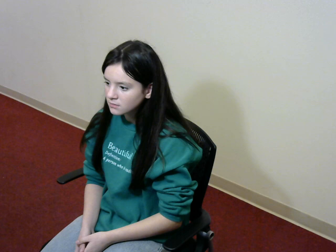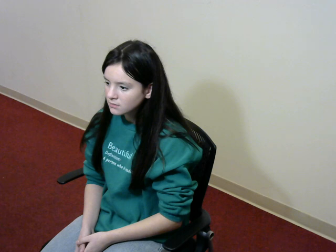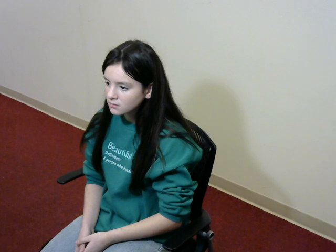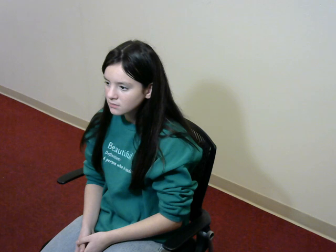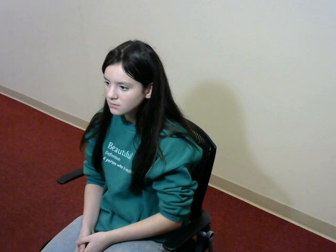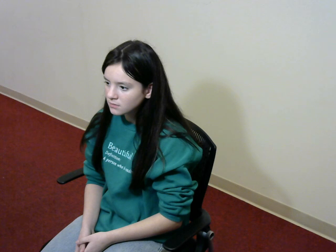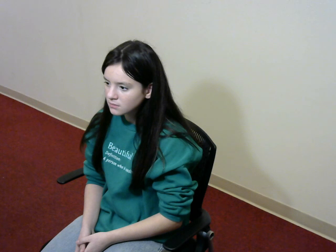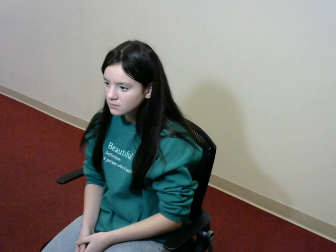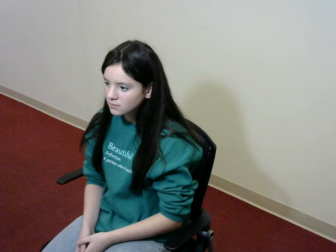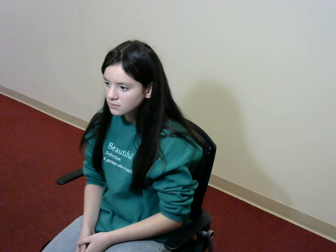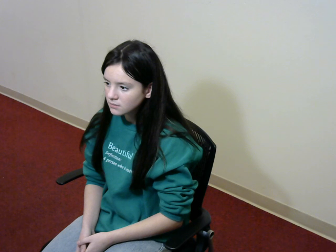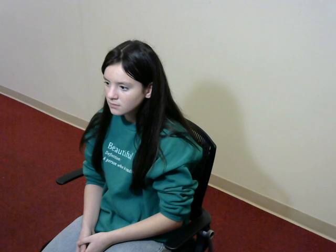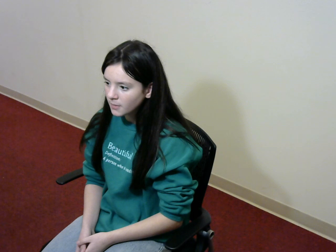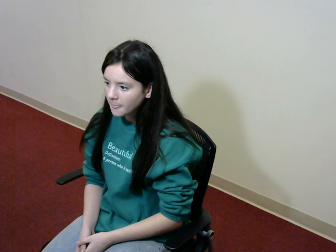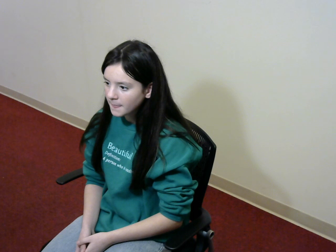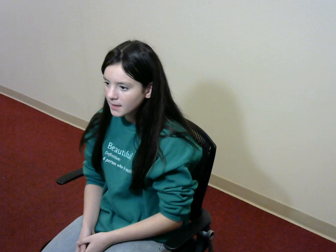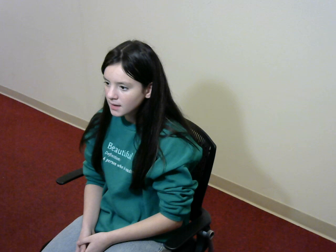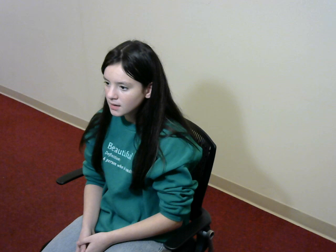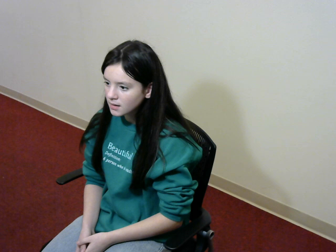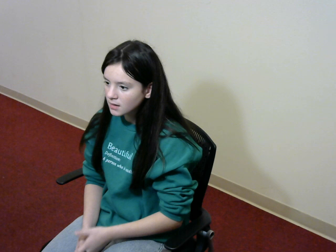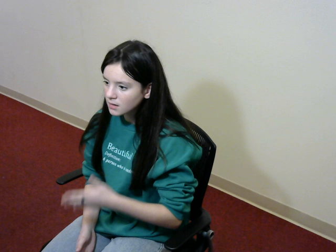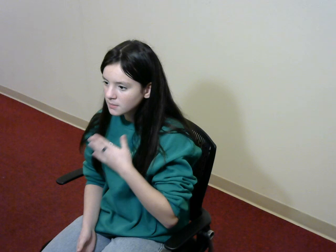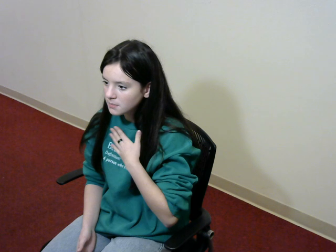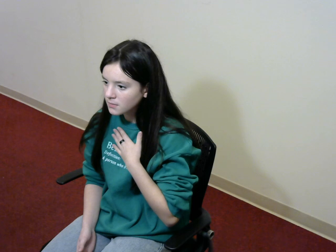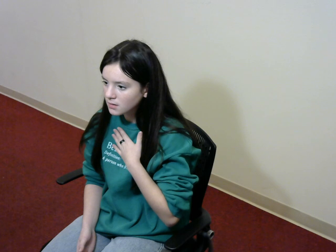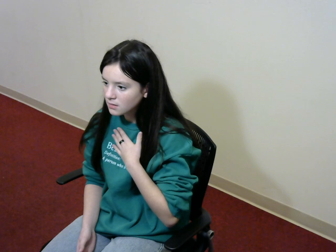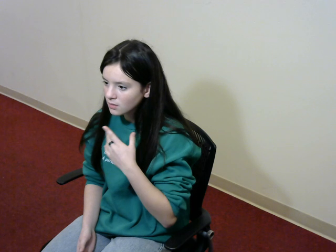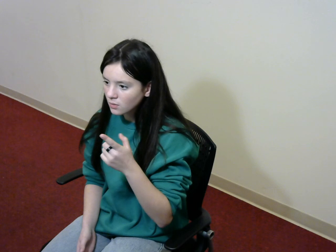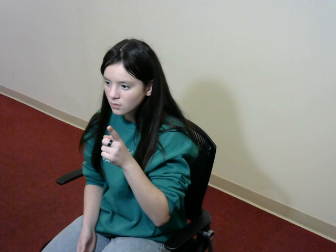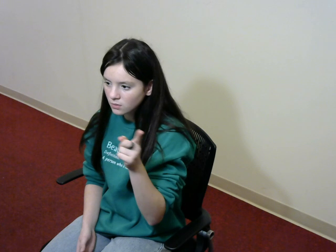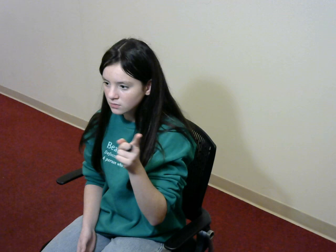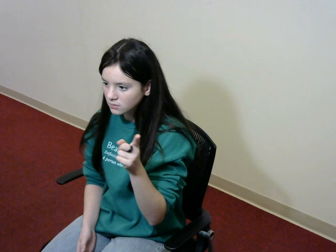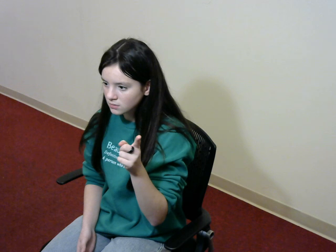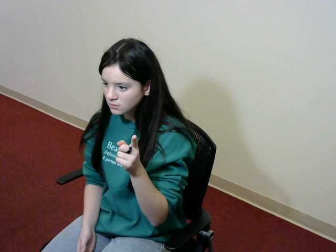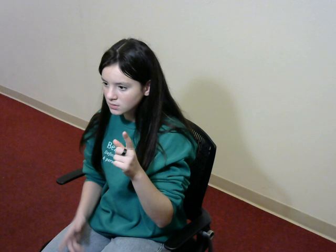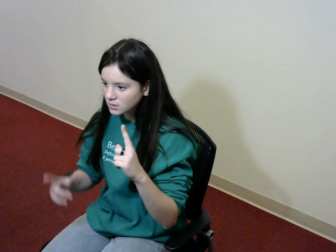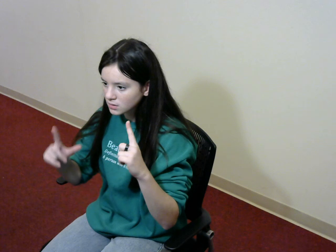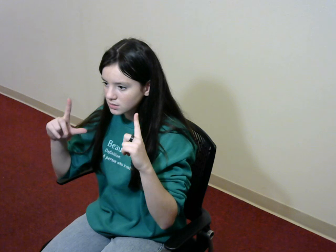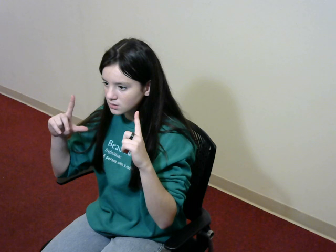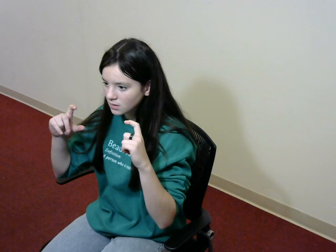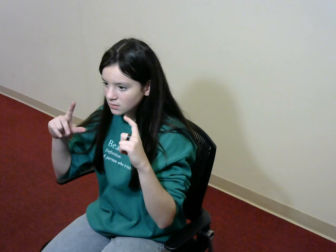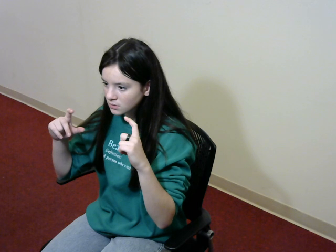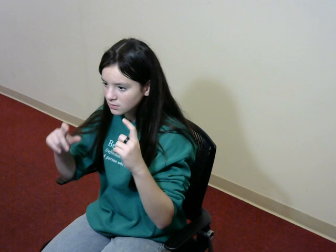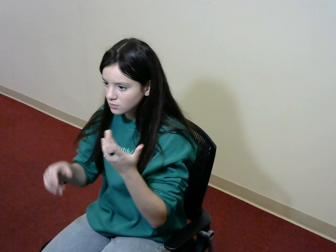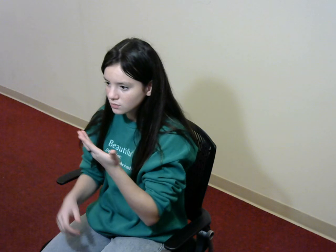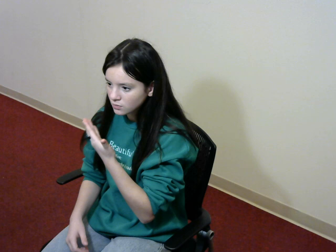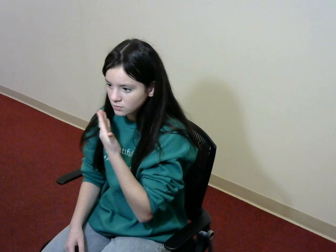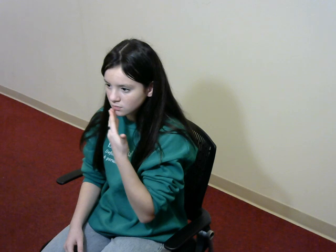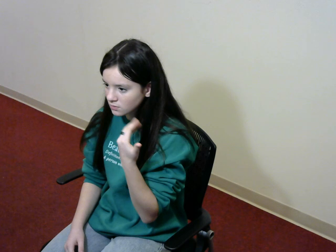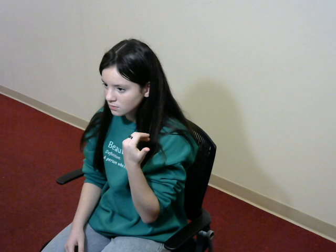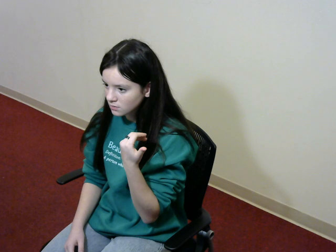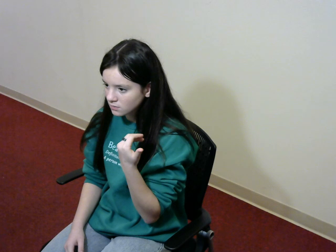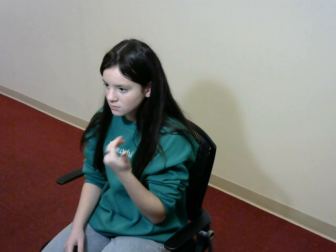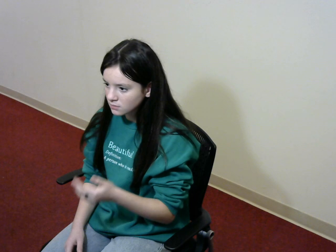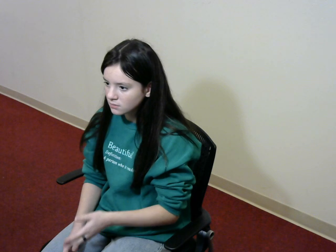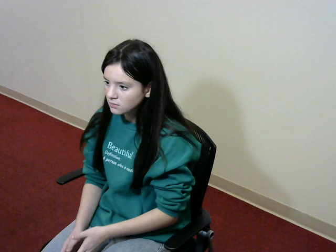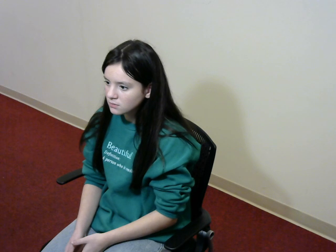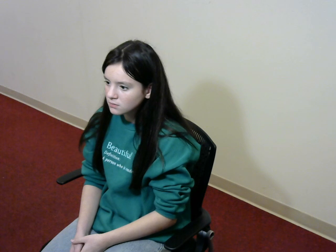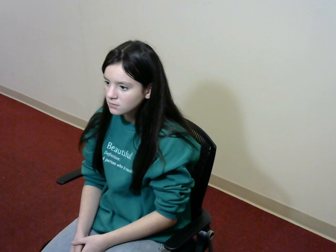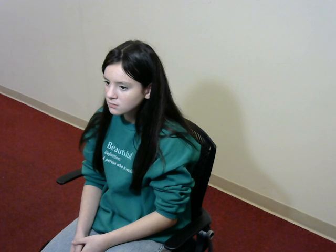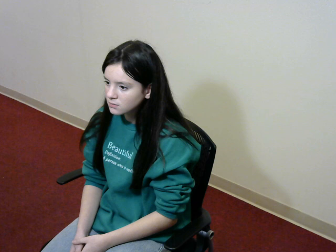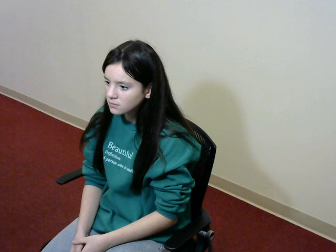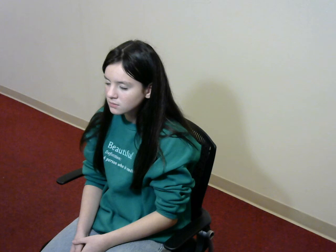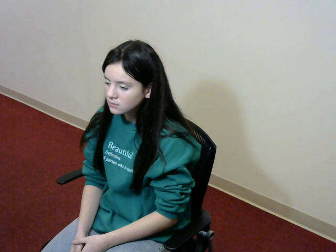Məndə onun şəkli yoxdur